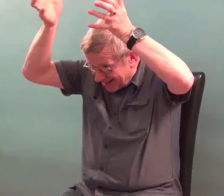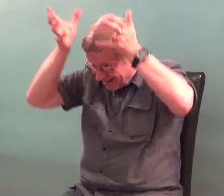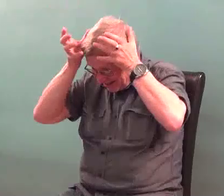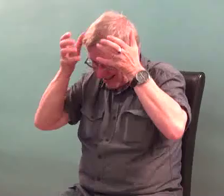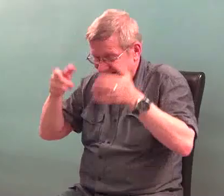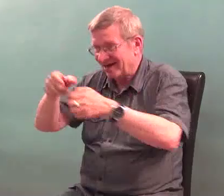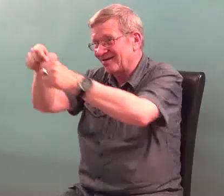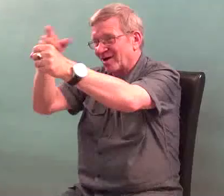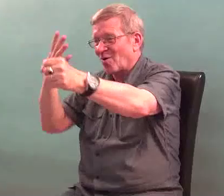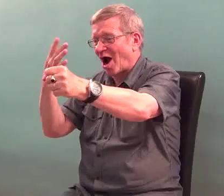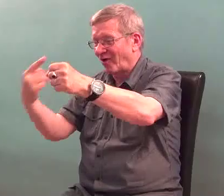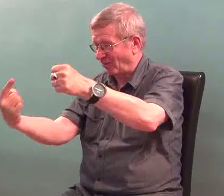Teraz łatwo jest trafić strzałą.